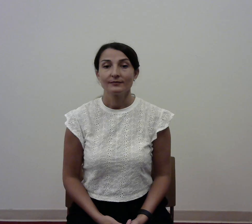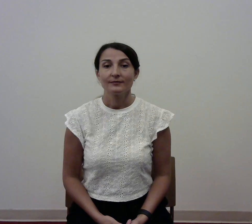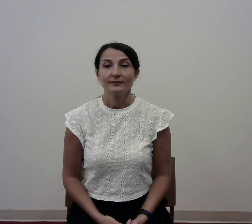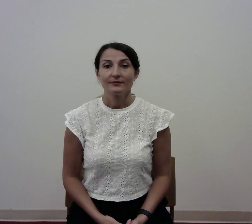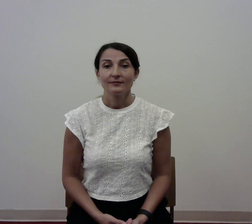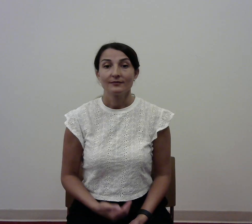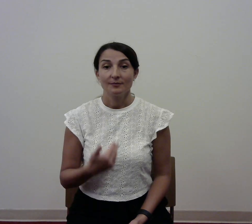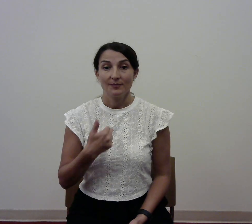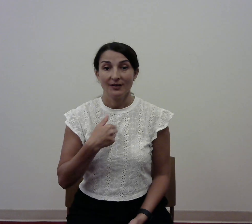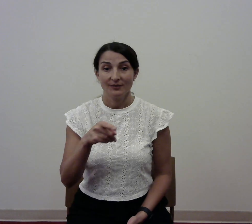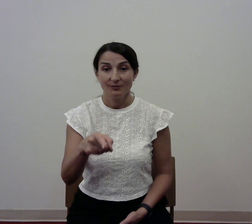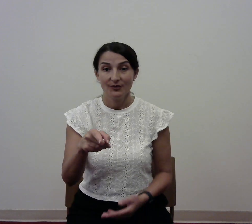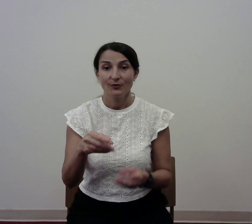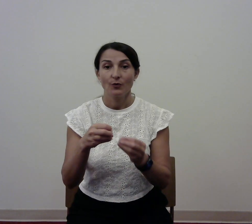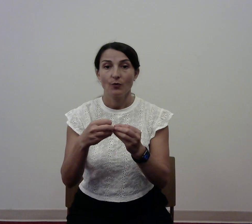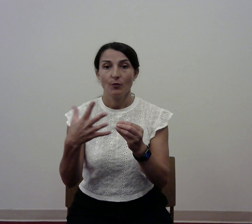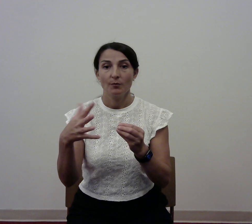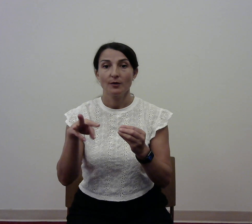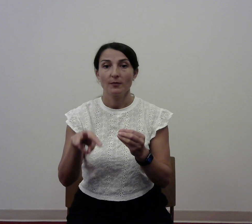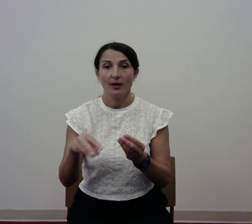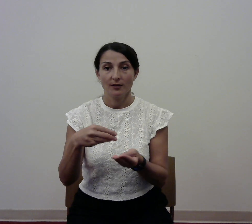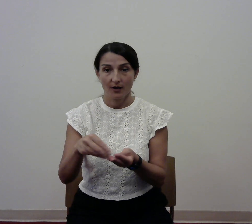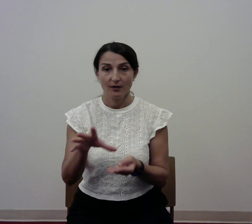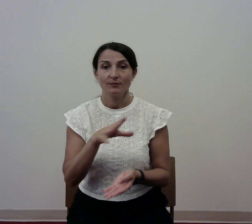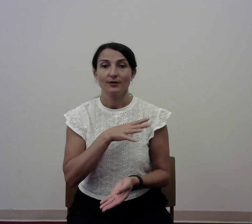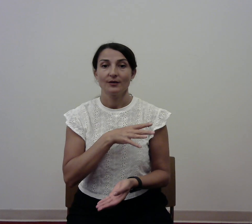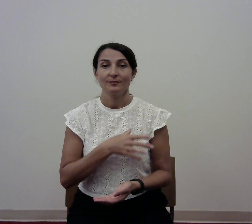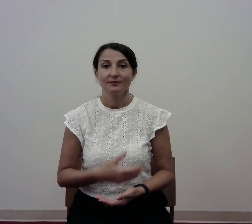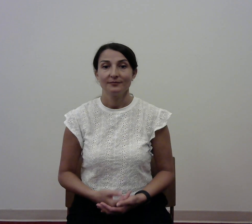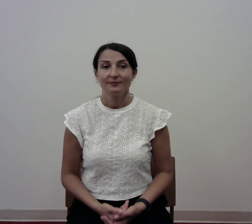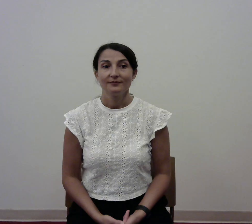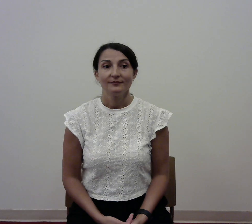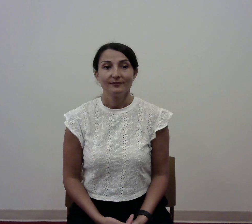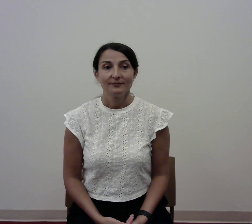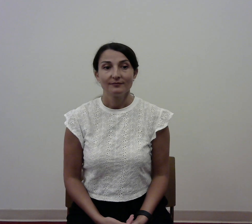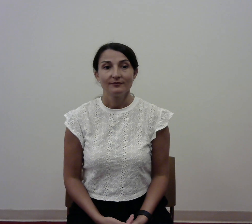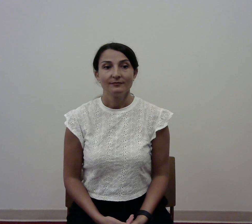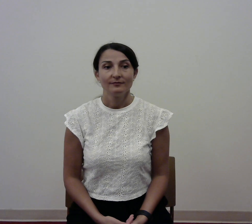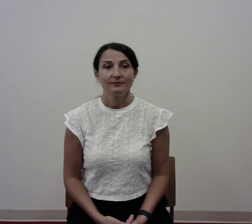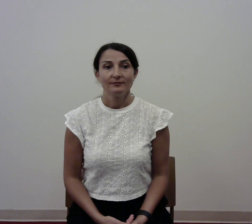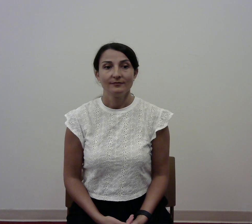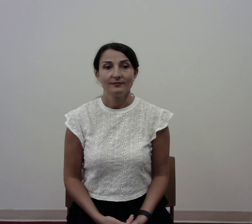Mən bunu 15 manata almışam